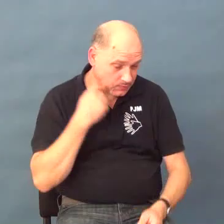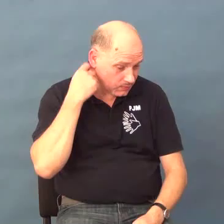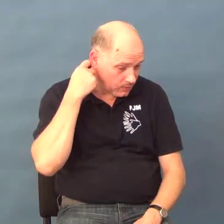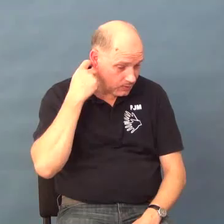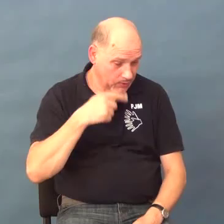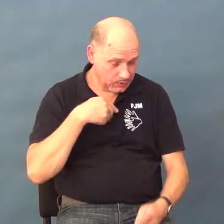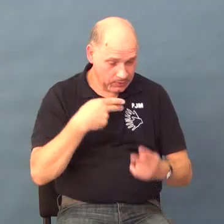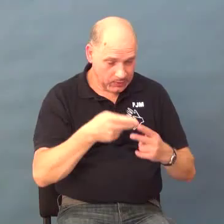Ja ci odpowiem.